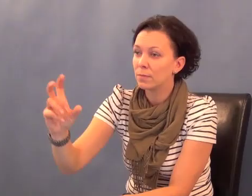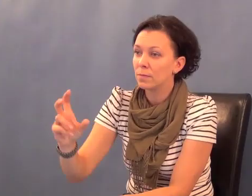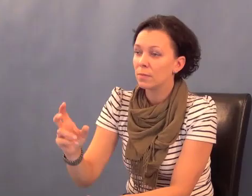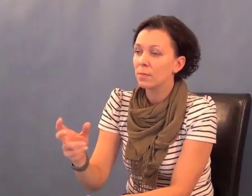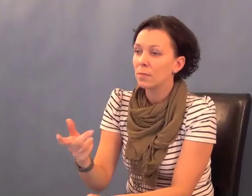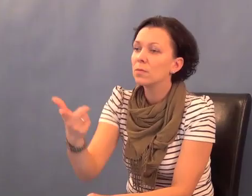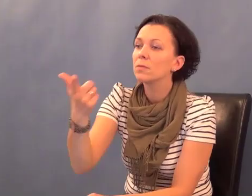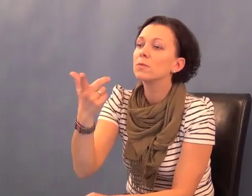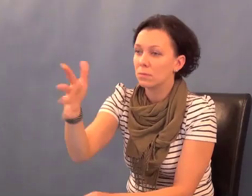Ty... zajęta?